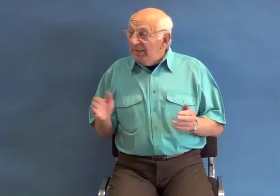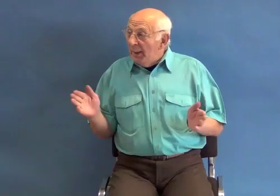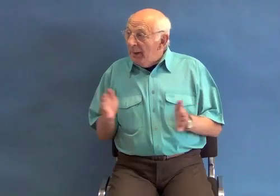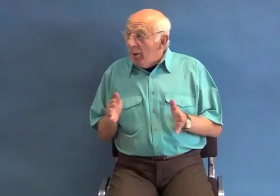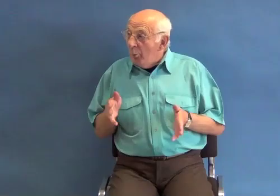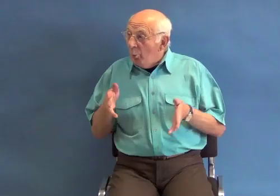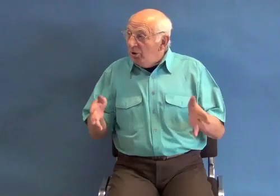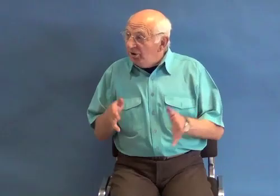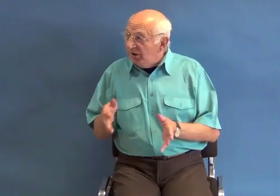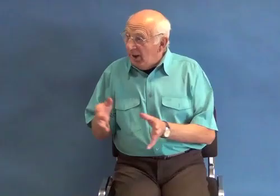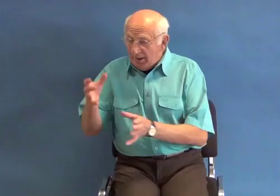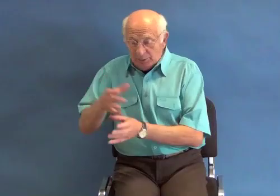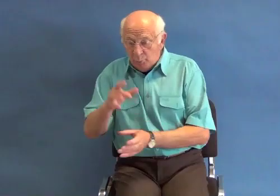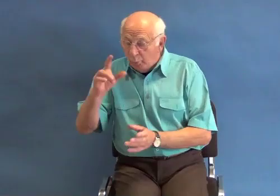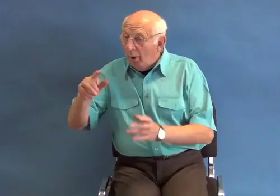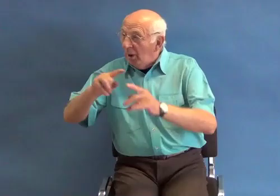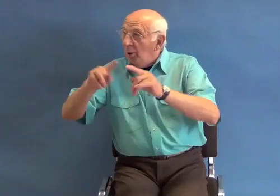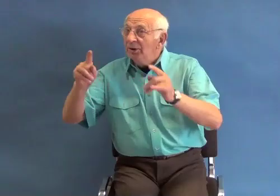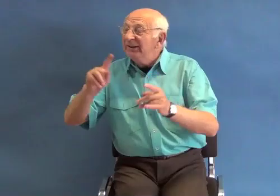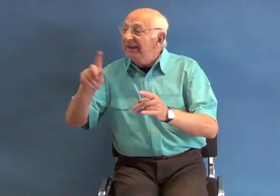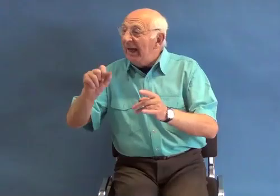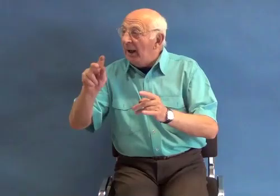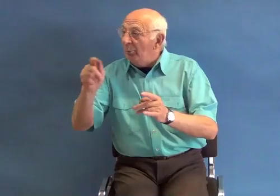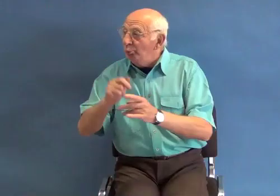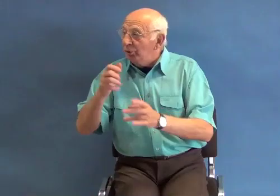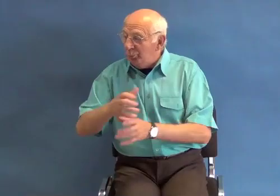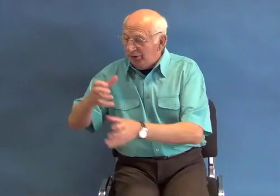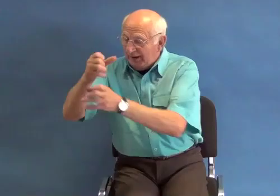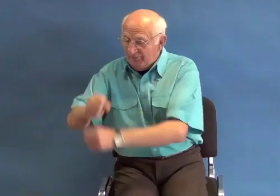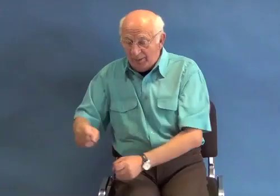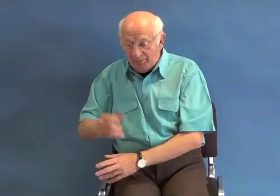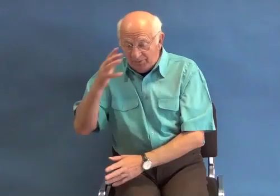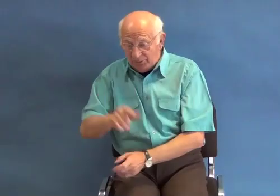Za mała uliczka jest, znak drogowy musi tam stać.